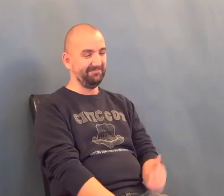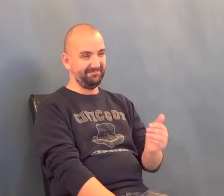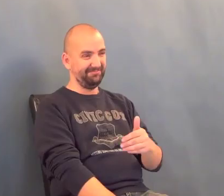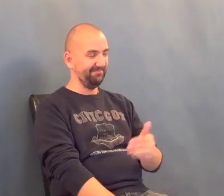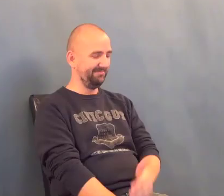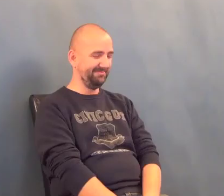Może.